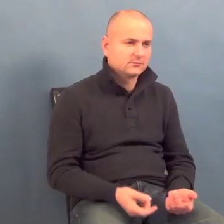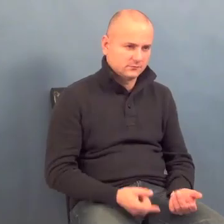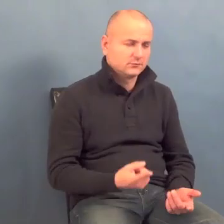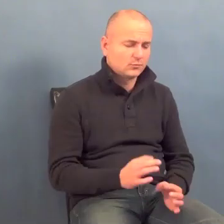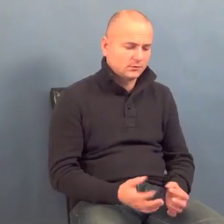Tak, zakaz.